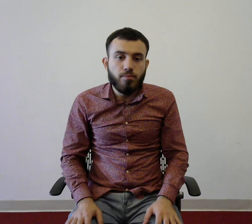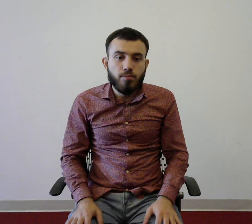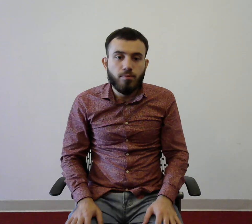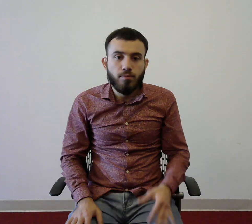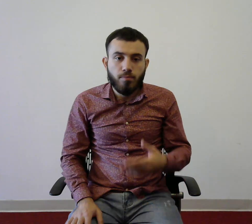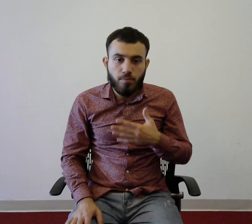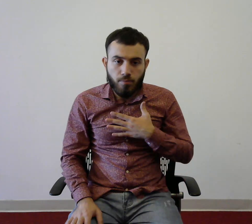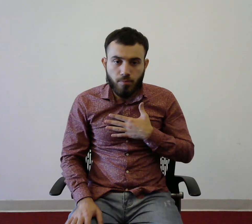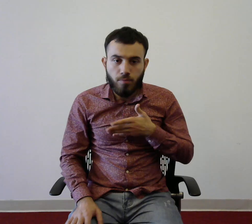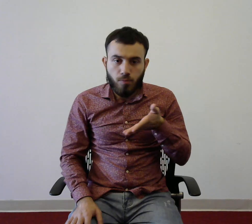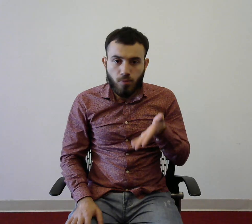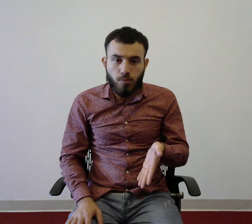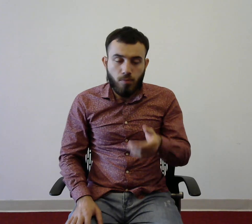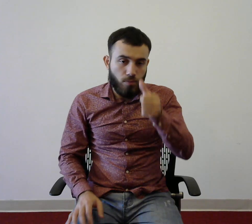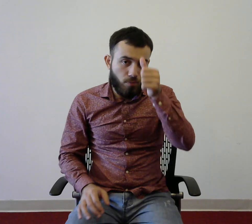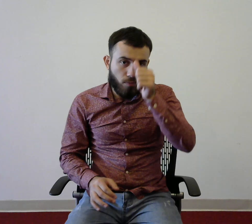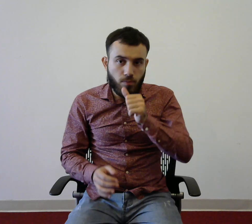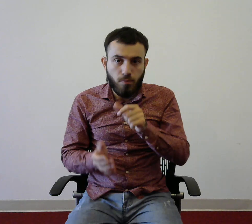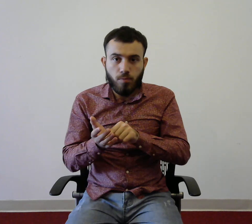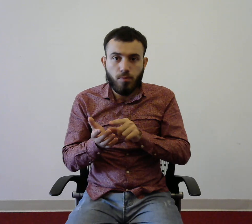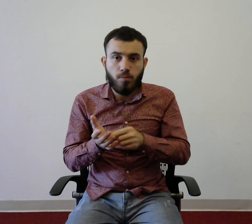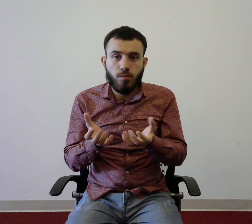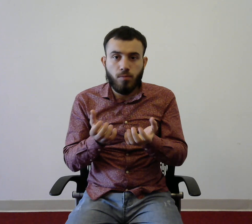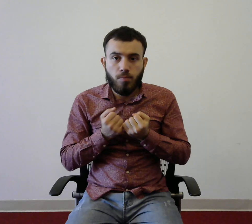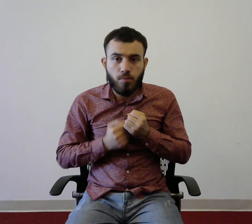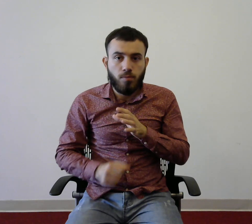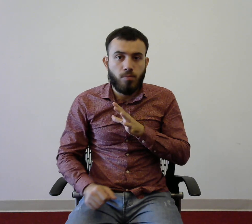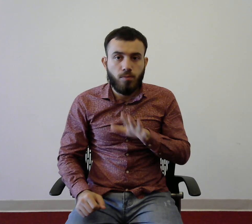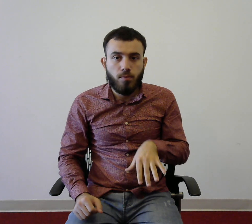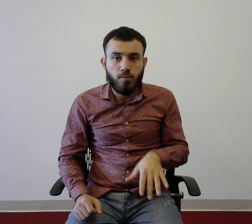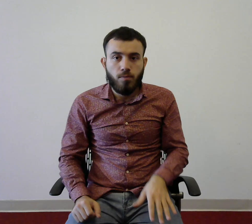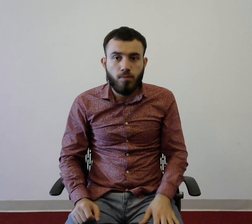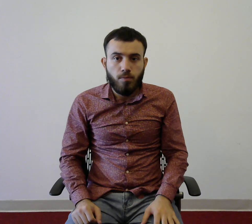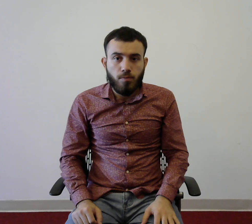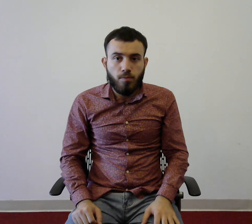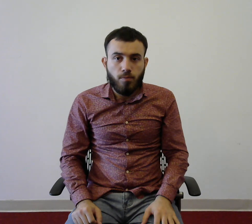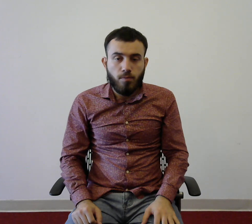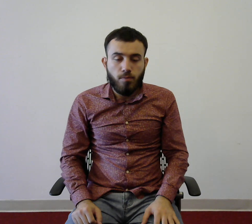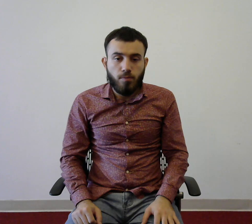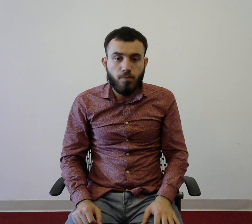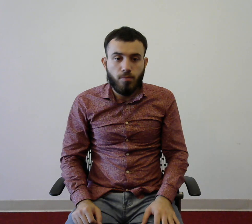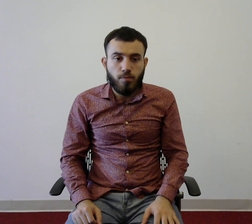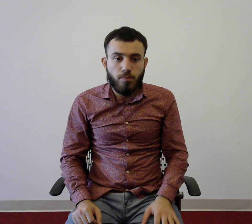Mən bu ay pensiya almamışam